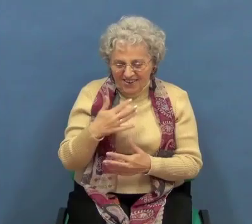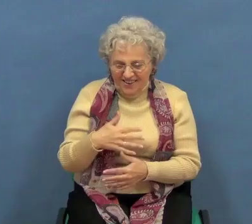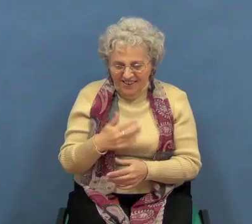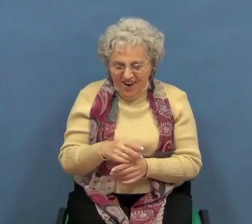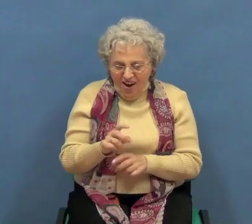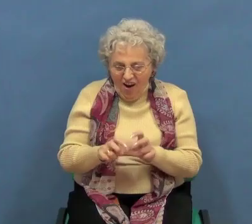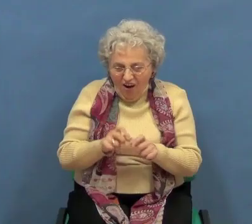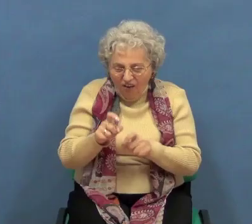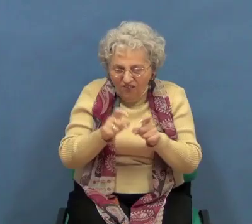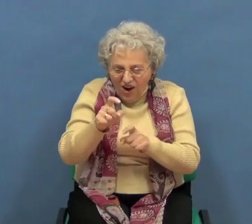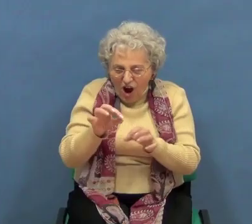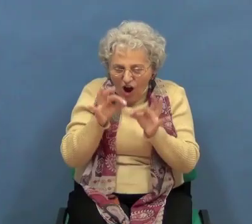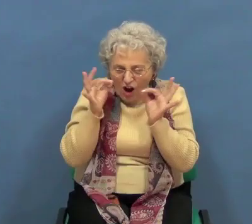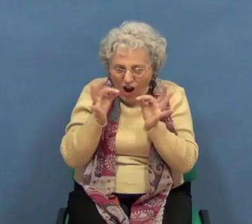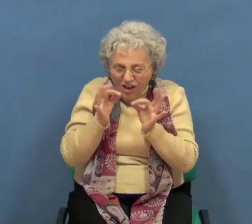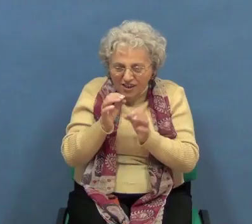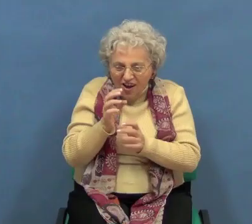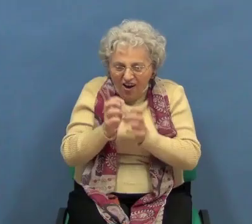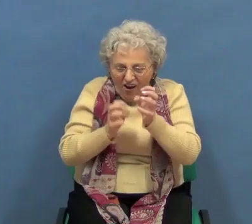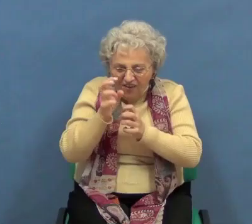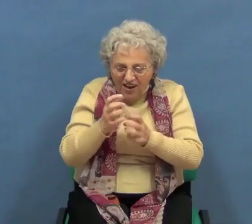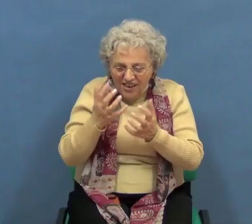Kot wspina się i chce...